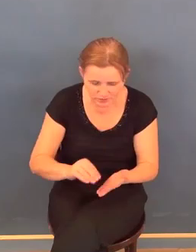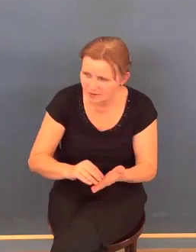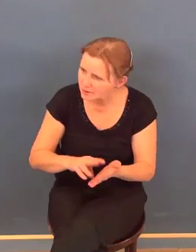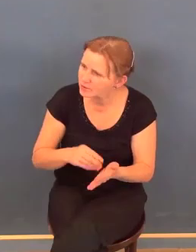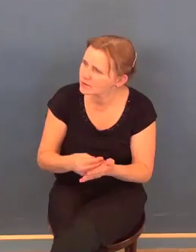Widzę, że jest napisane.